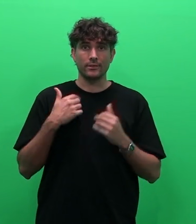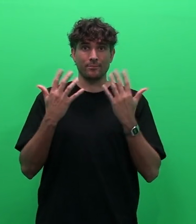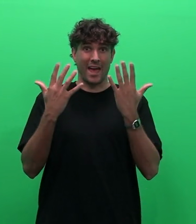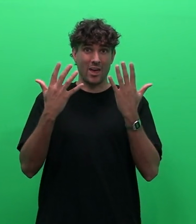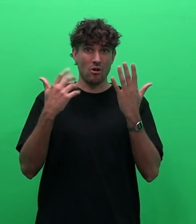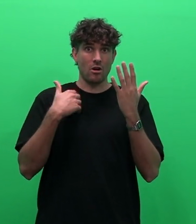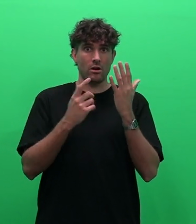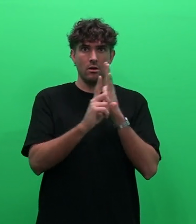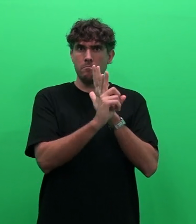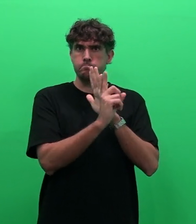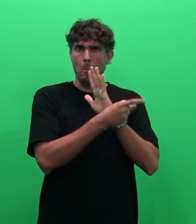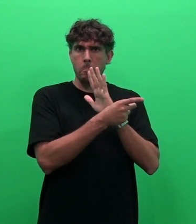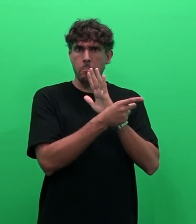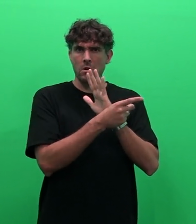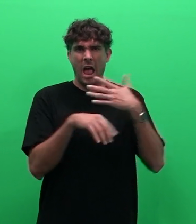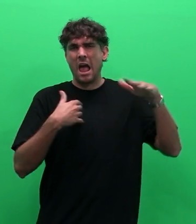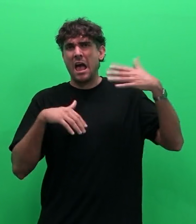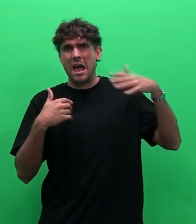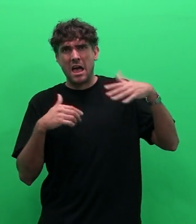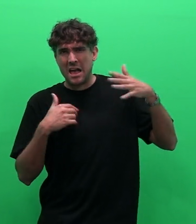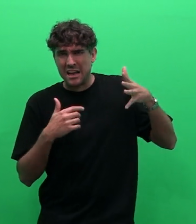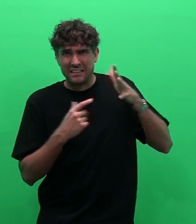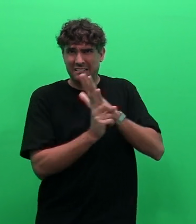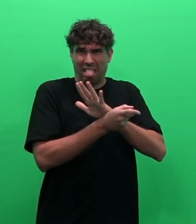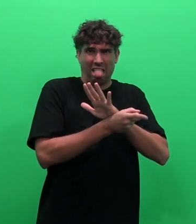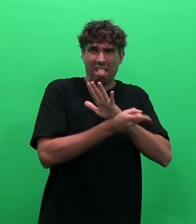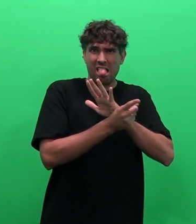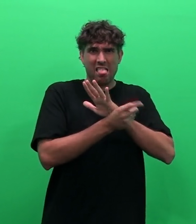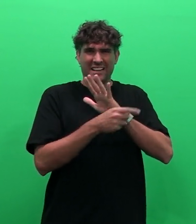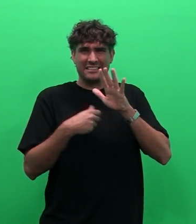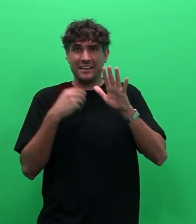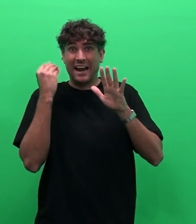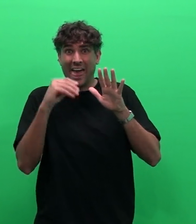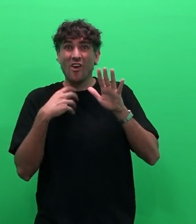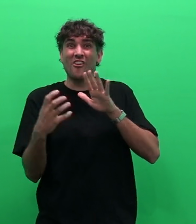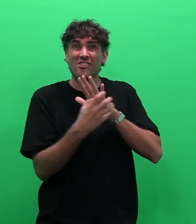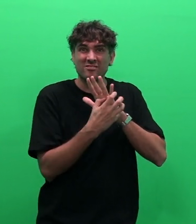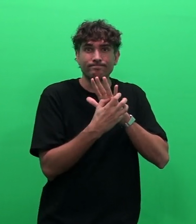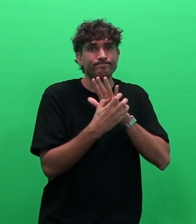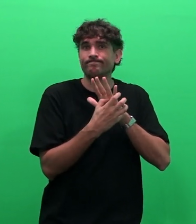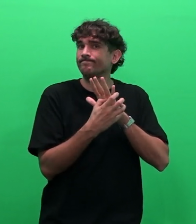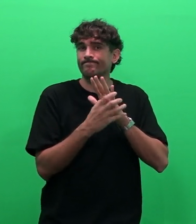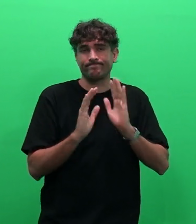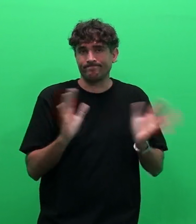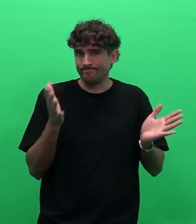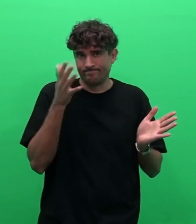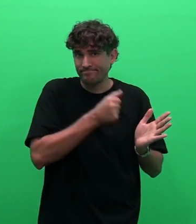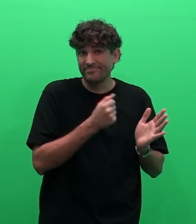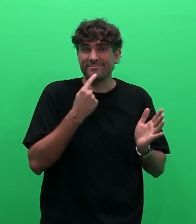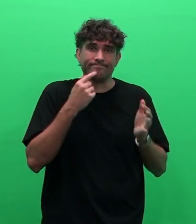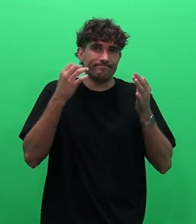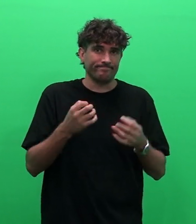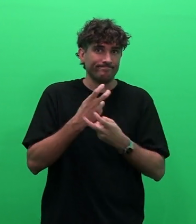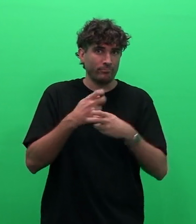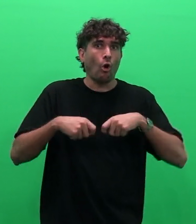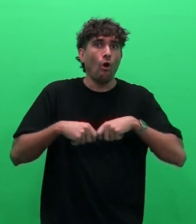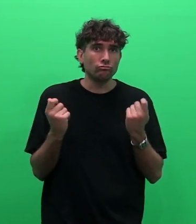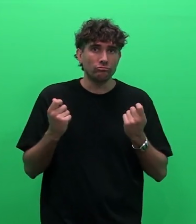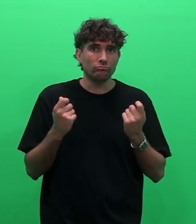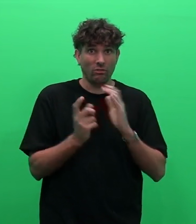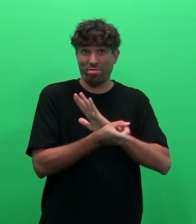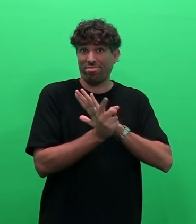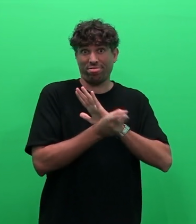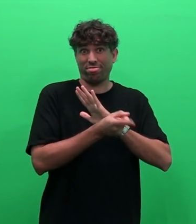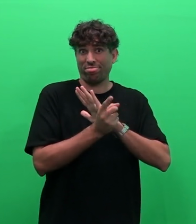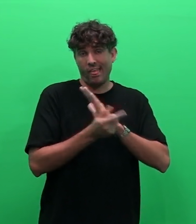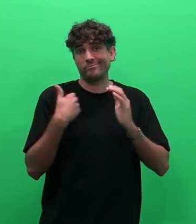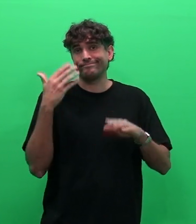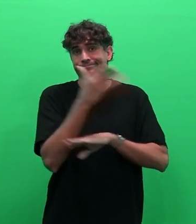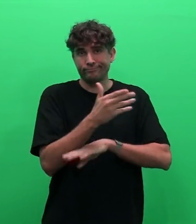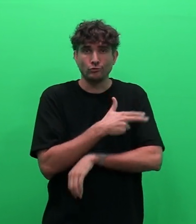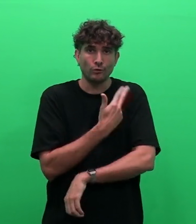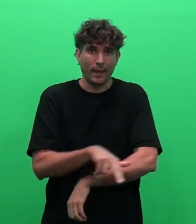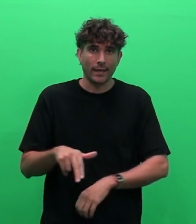Em vaig trencar el dit petit de la mà, el tenia penjant, em vaig posar gel, però no va fer res, em van dir que tenia l'os trencat i el dit penjant, per això vaig haver d'anar a l'hospital.